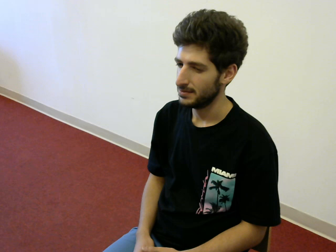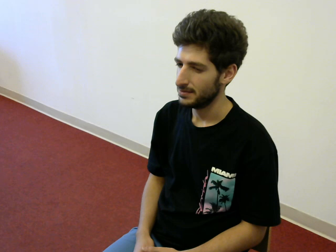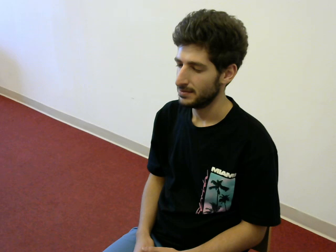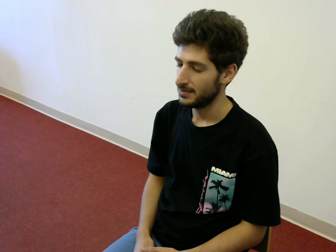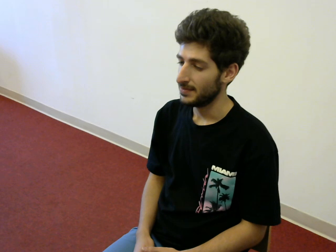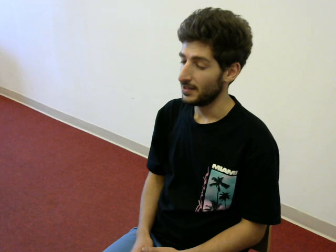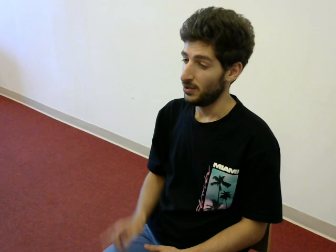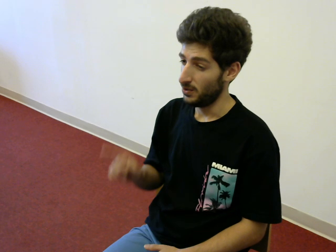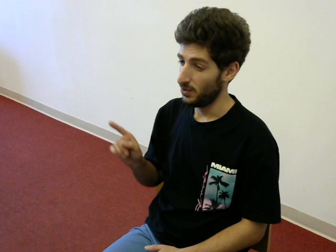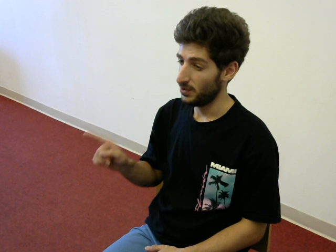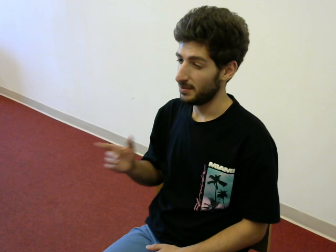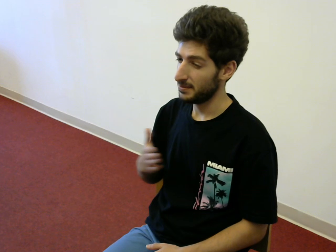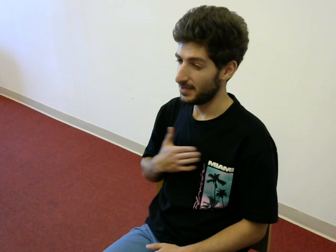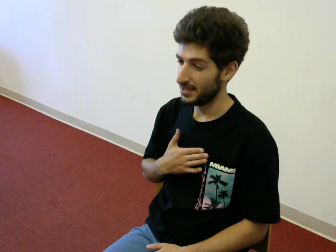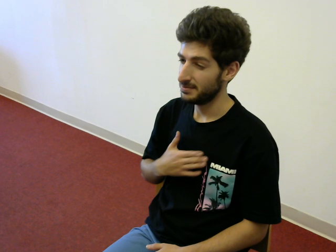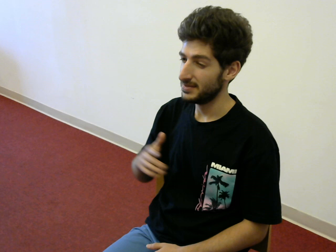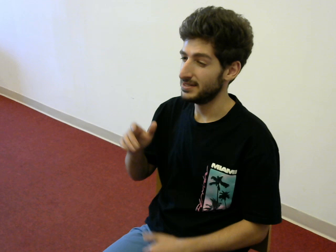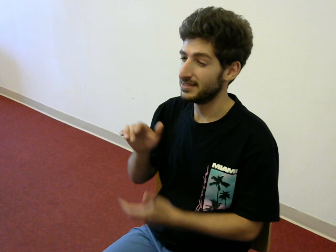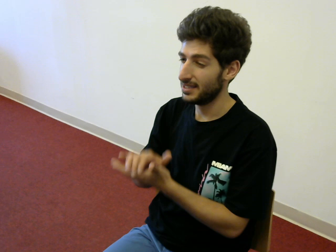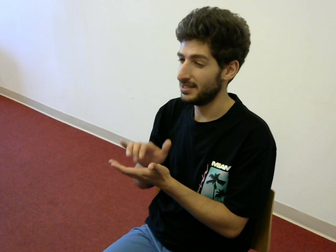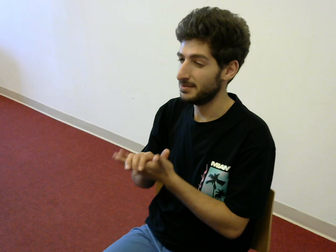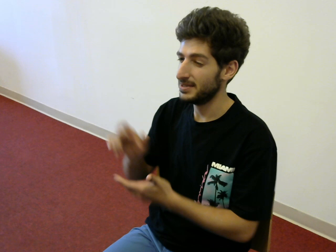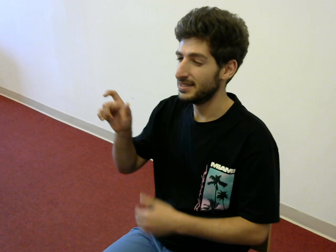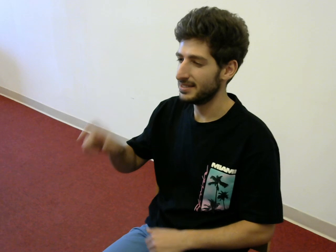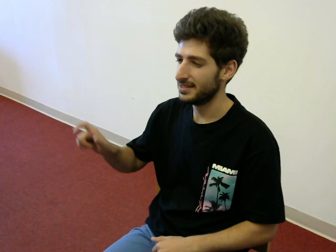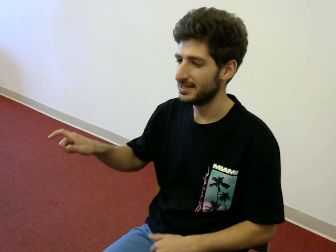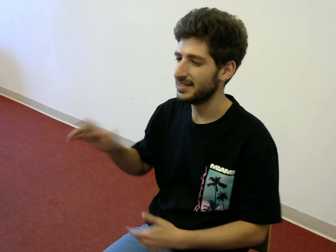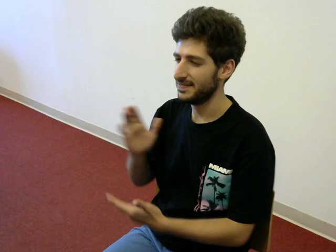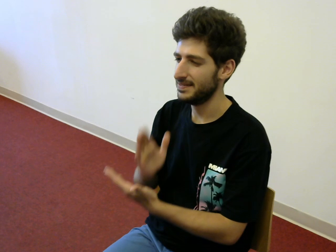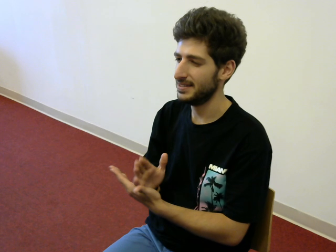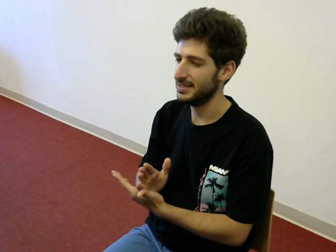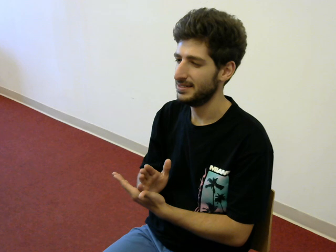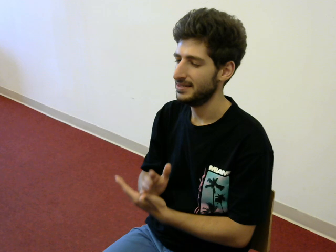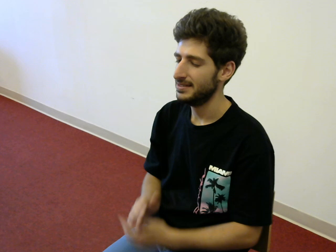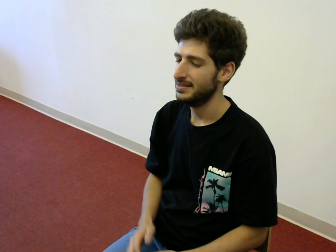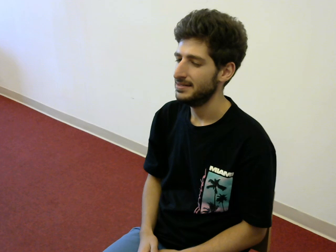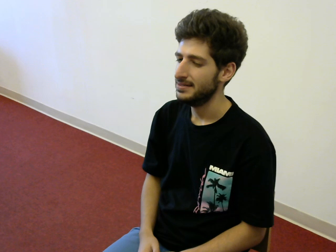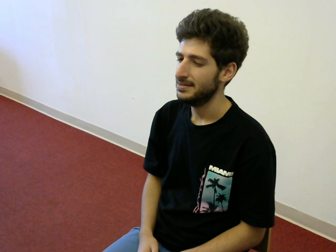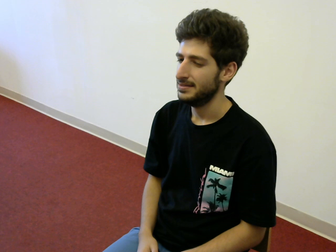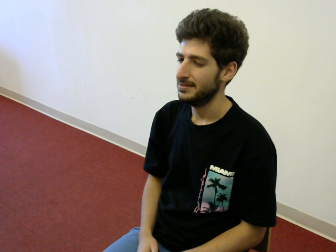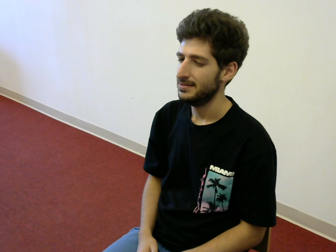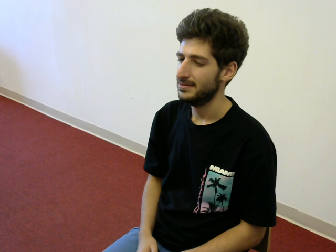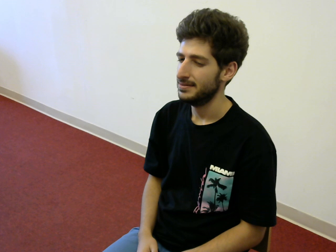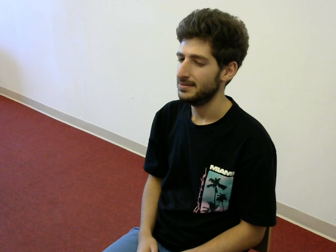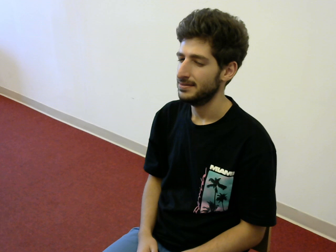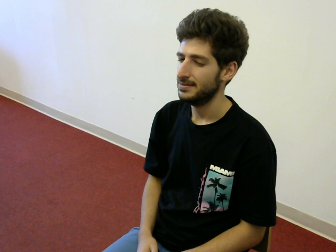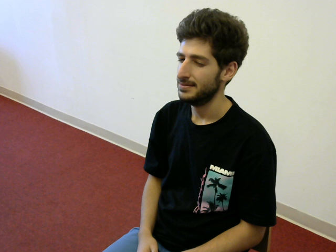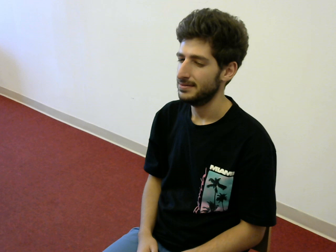Orda mənim tanıdığım insanlar var